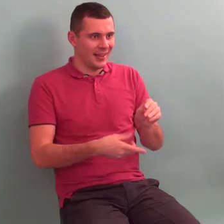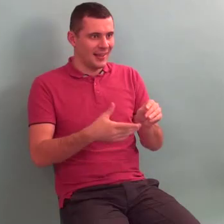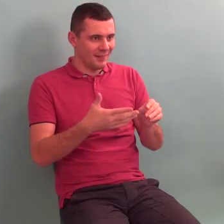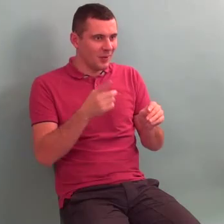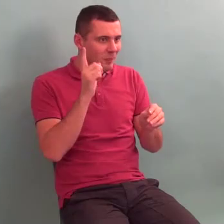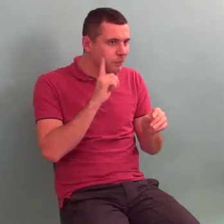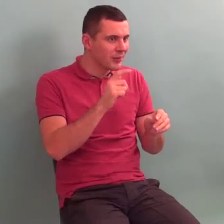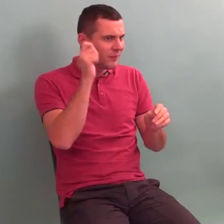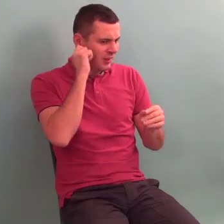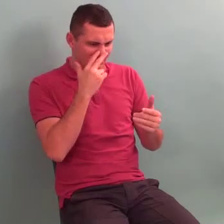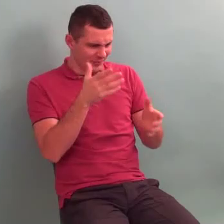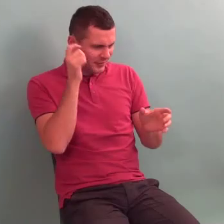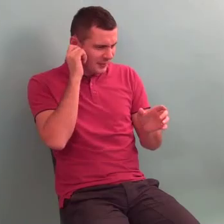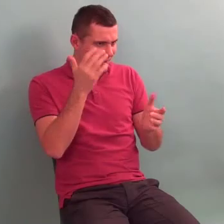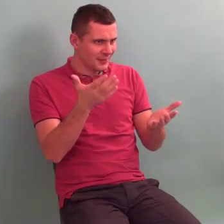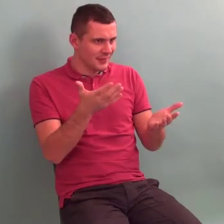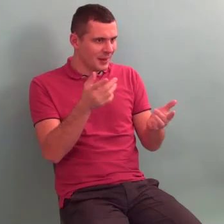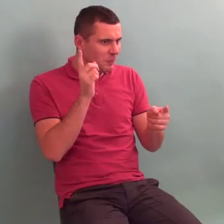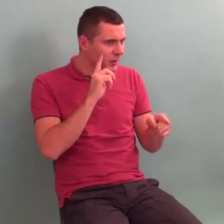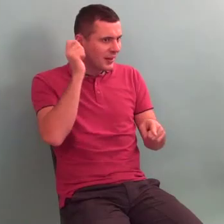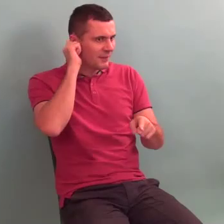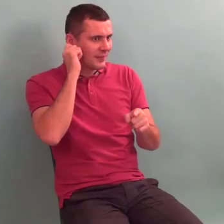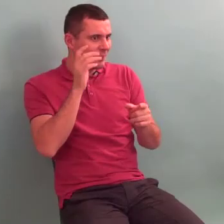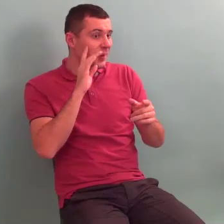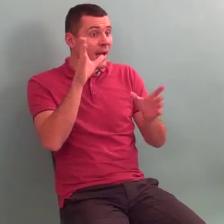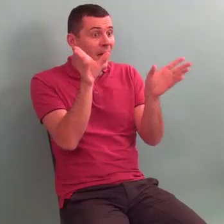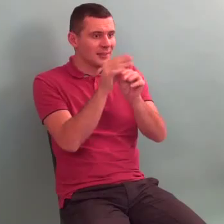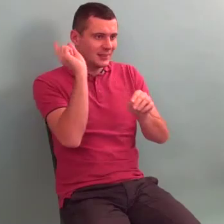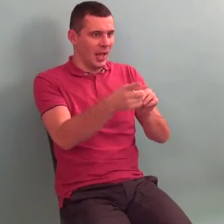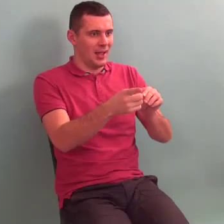Chłopak i dziewczyna nie mogą być razem.